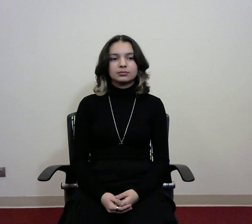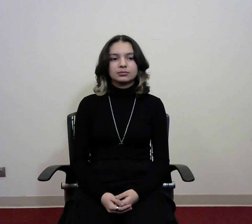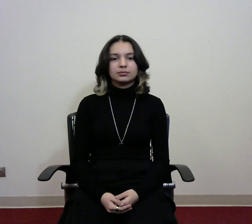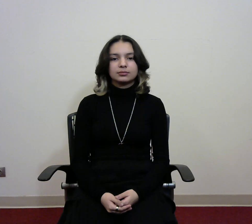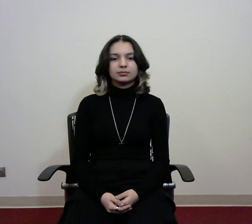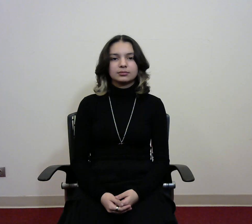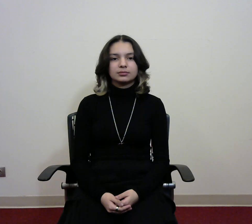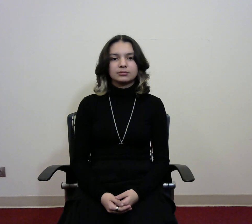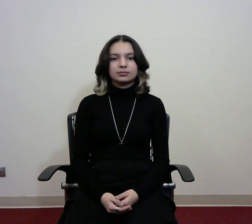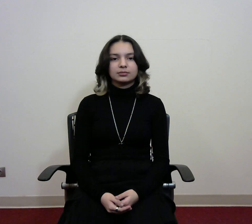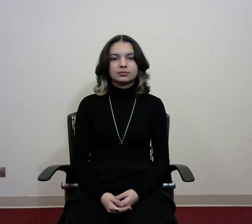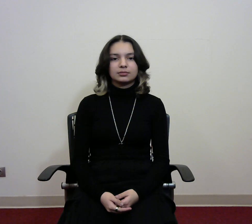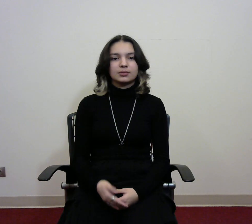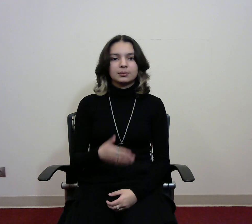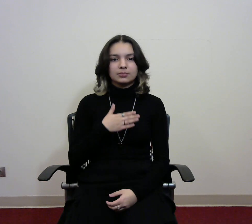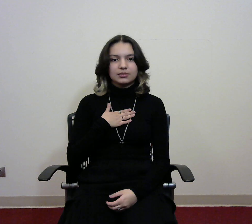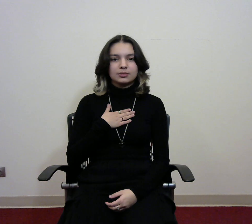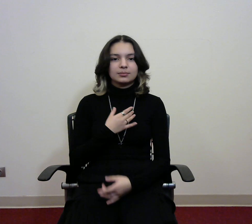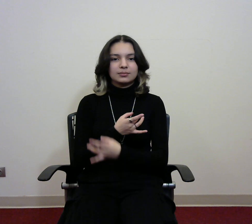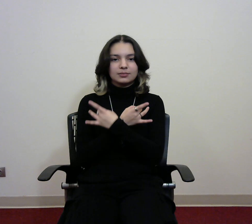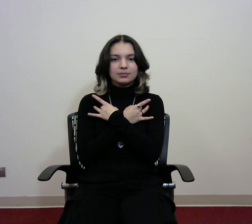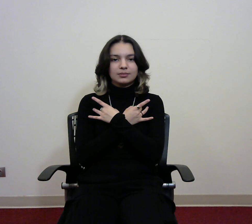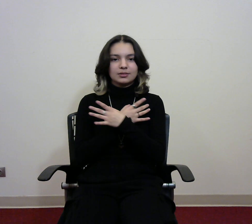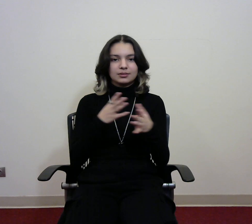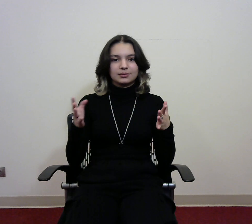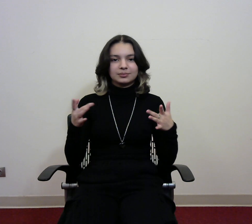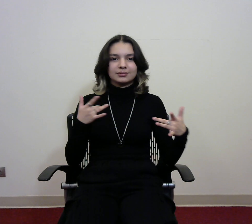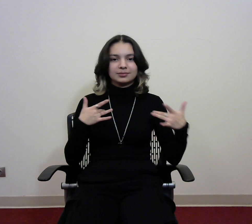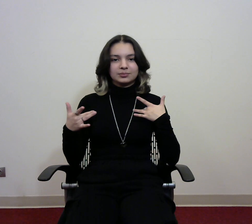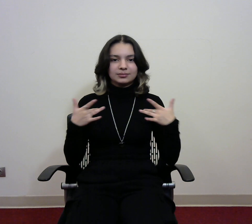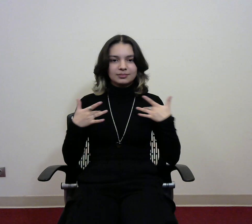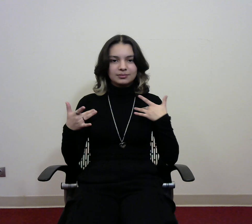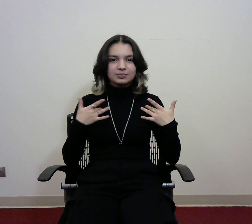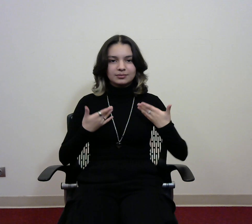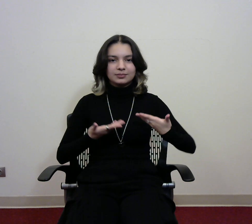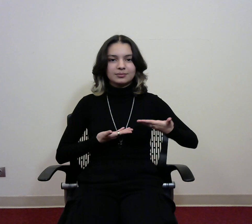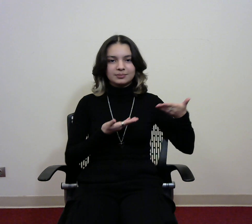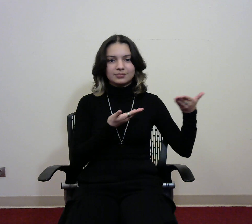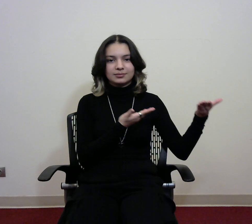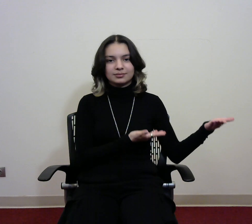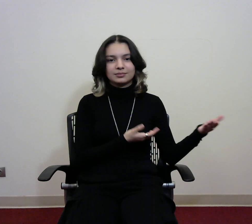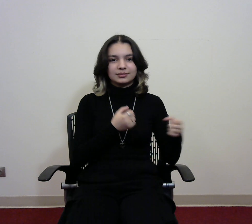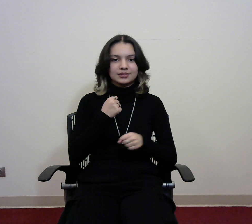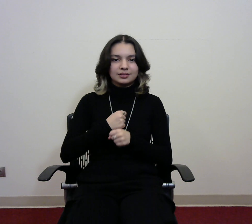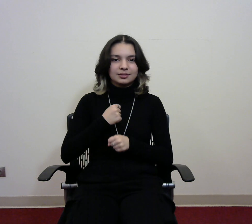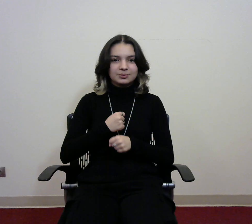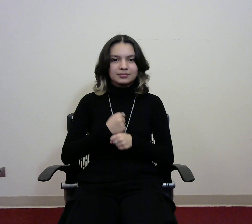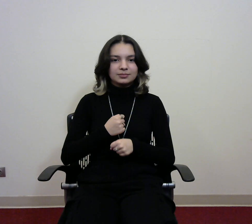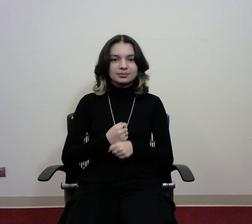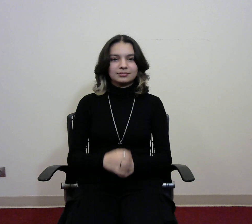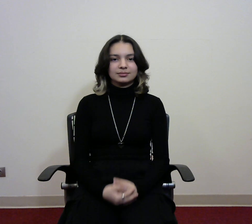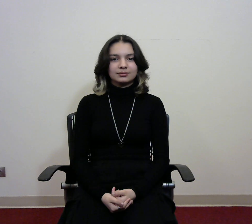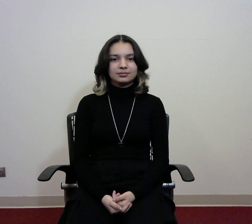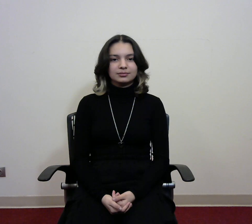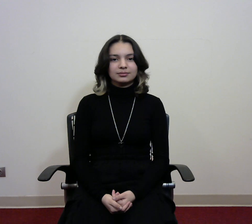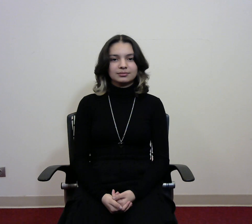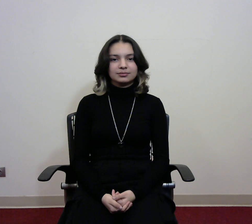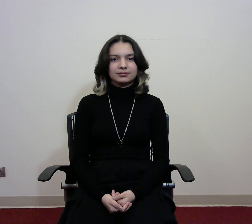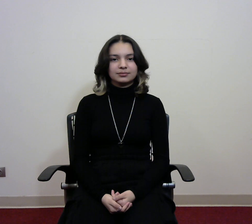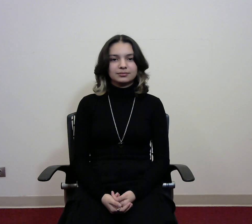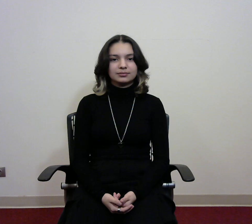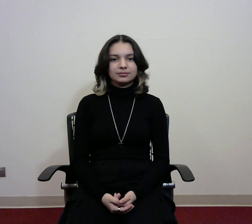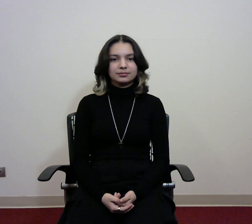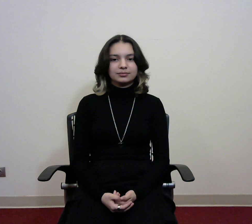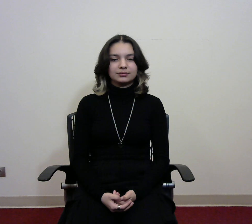Məni bayram tədbirinə dəvət ediblər